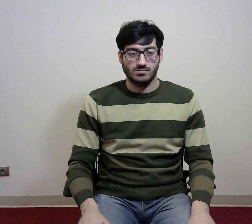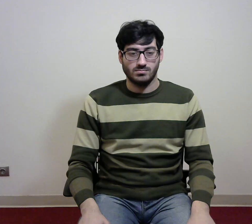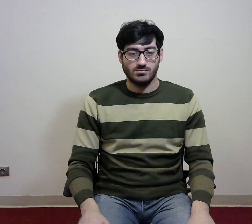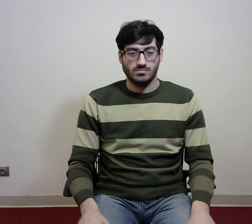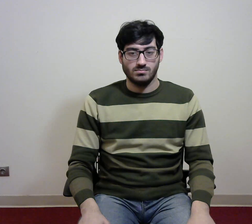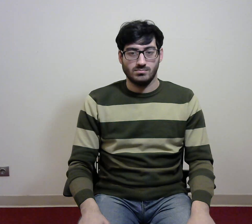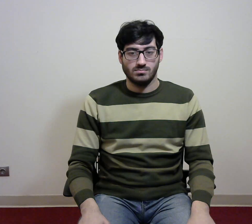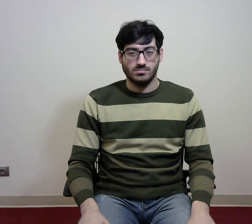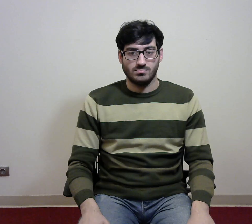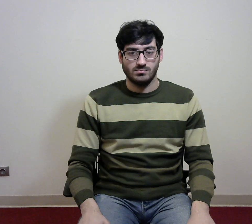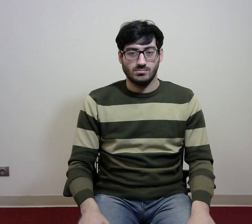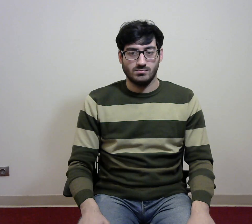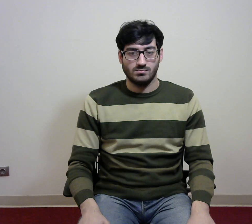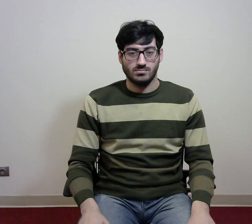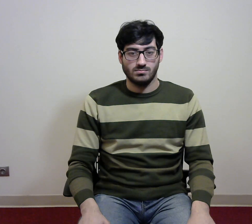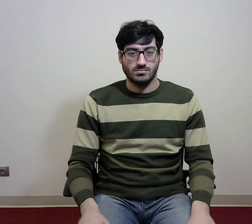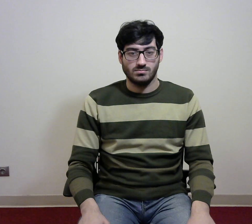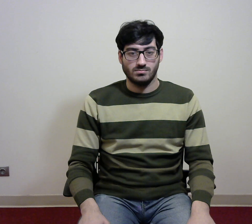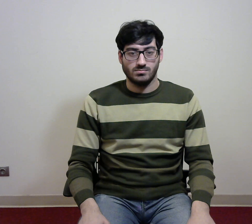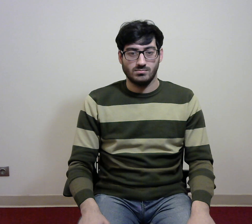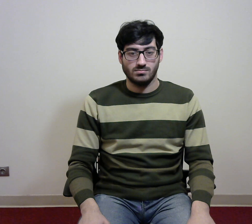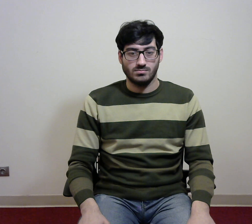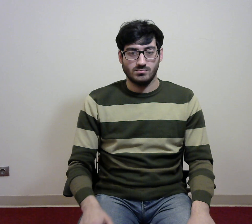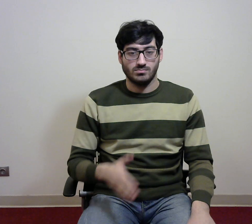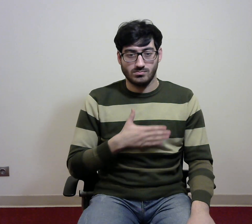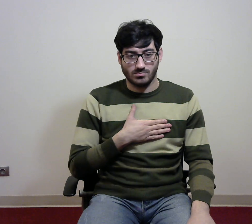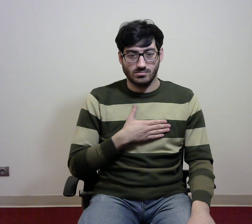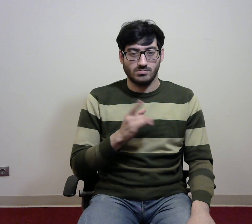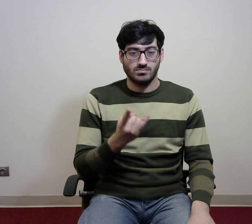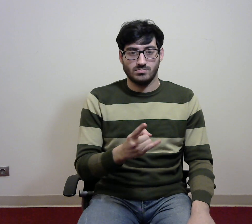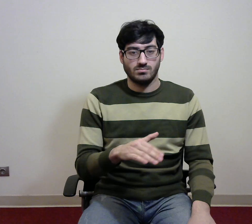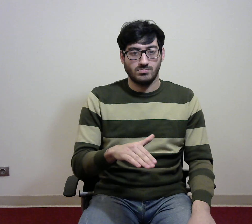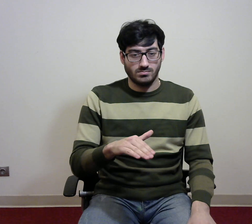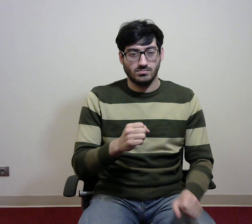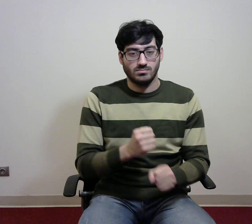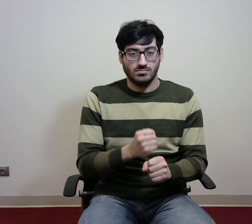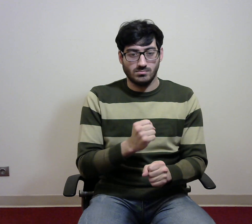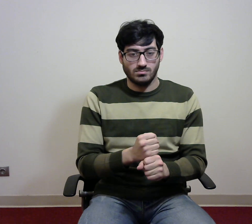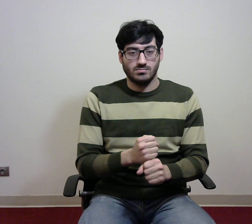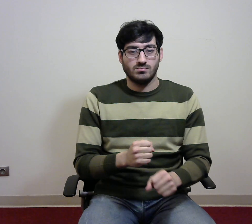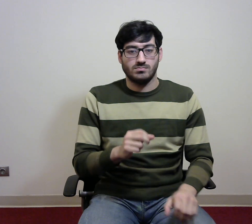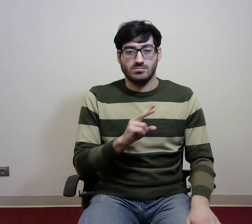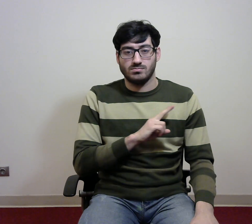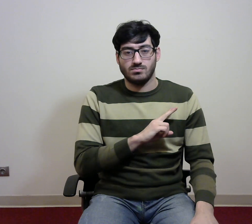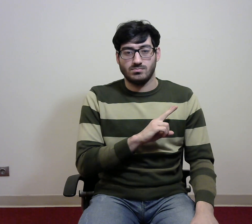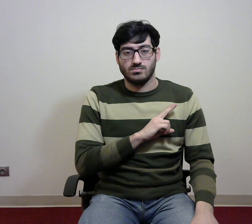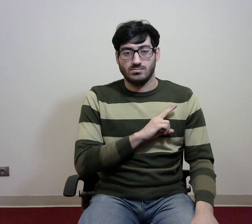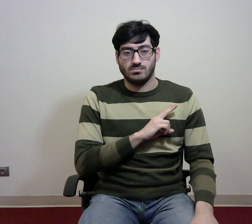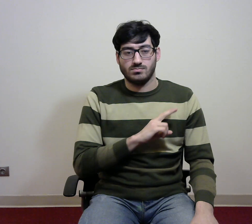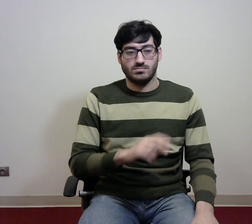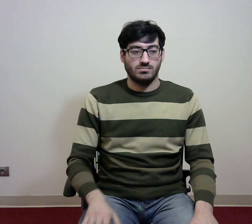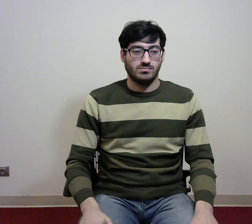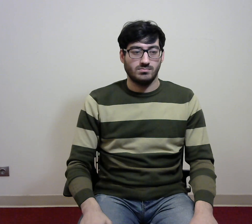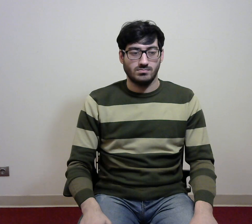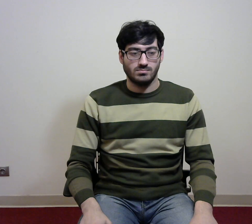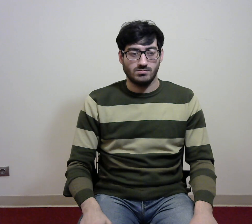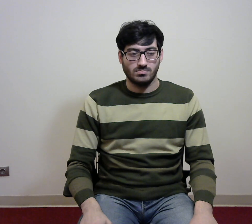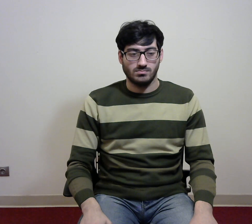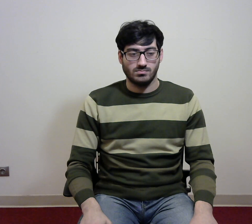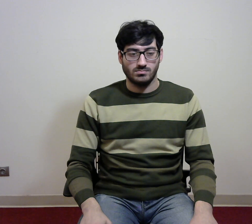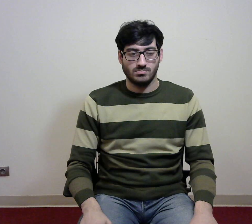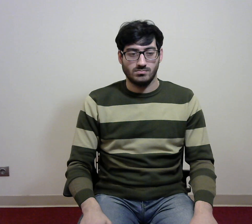Mən uşaqlarla işləməyi sevirəm